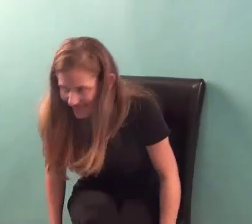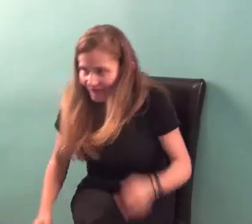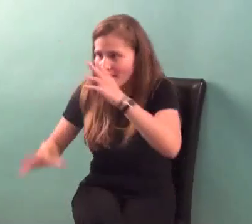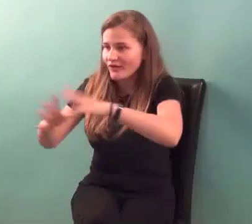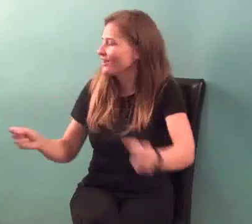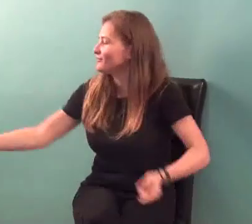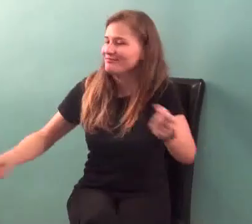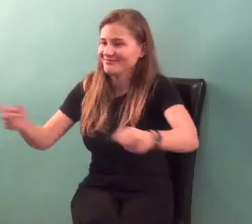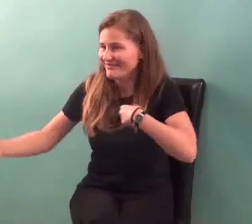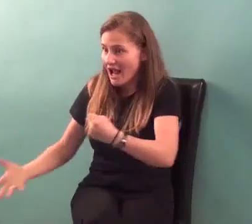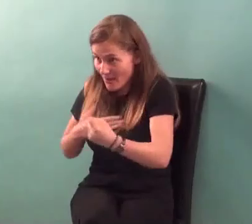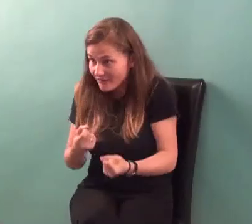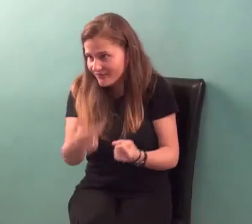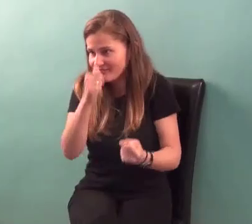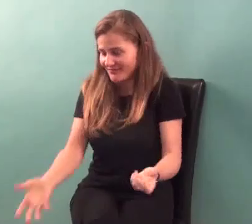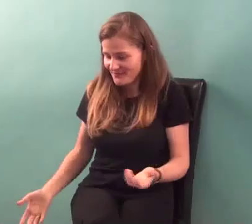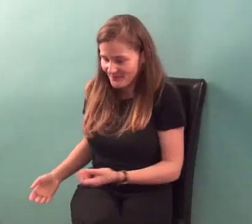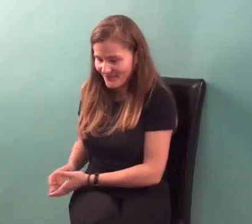Inni wyrzucają to i ja też mam wyrzucać wszędzie? Nie potrafię tak.